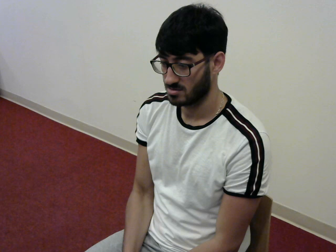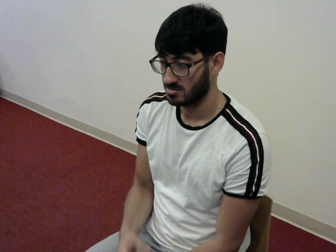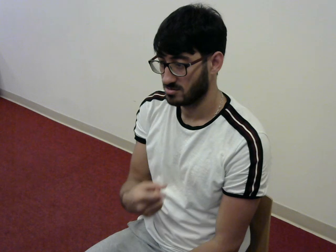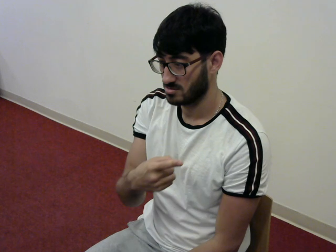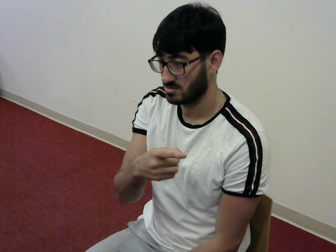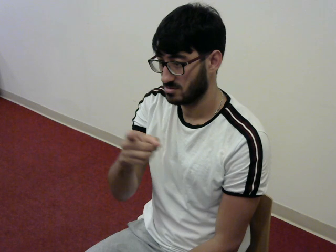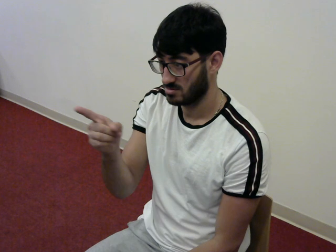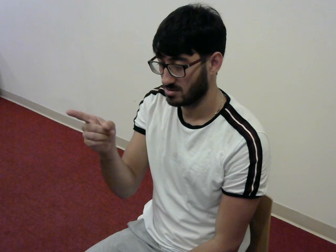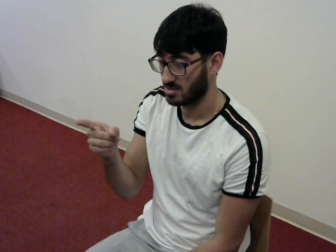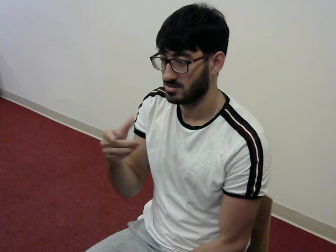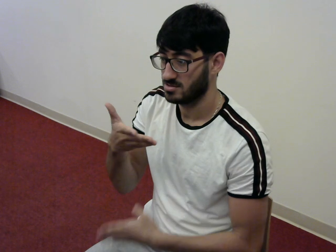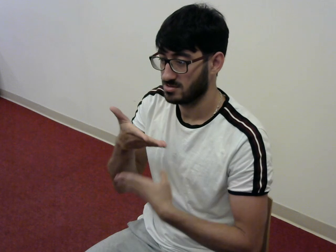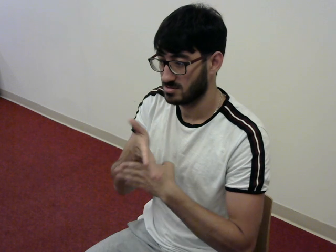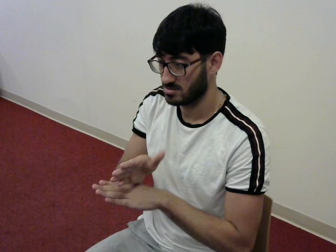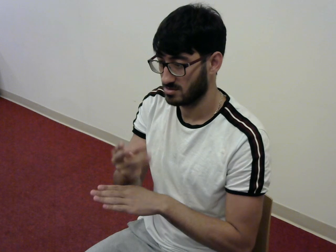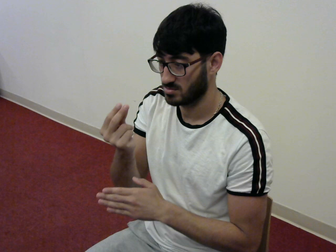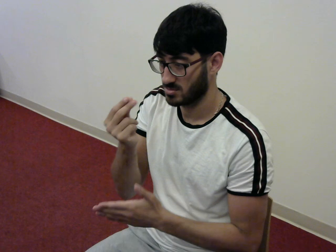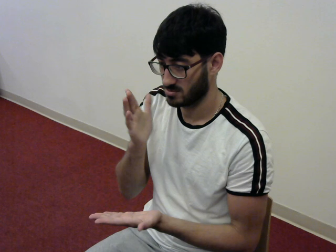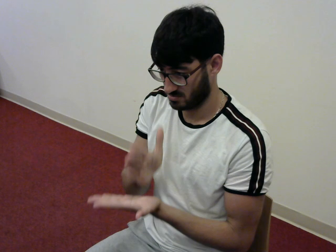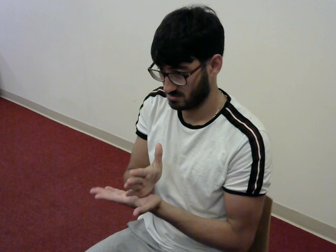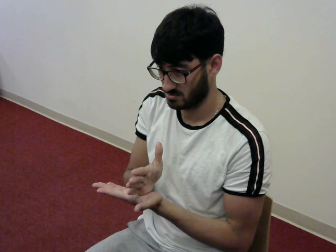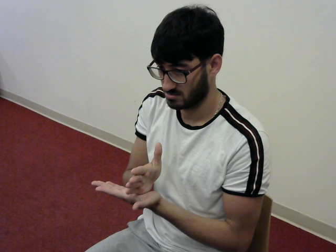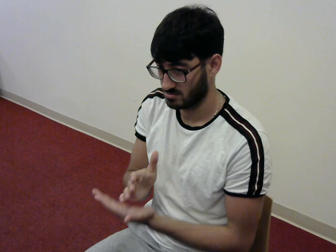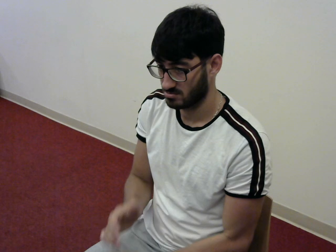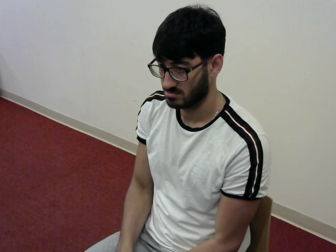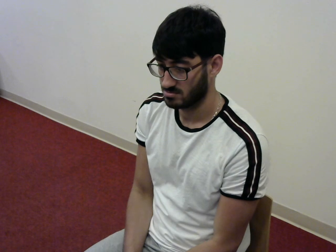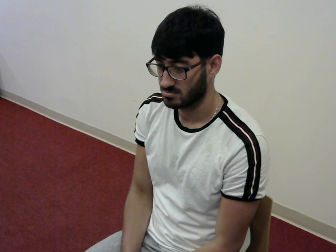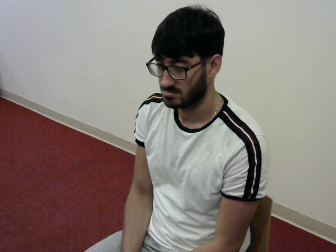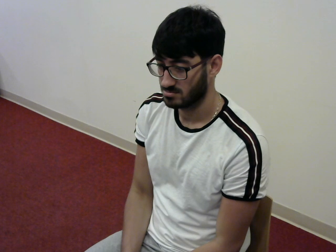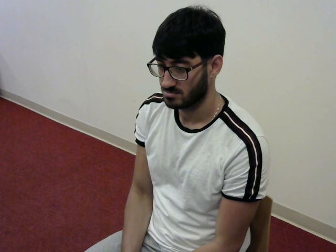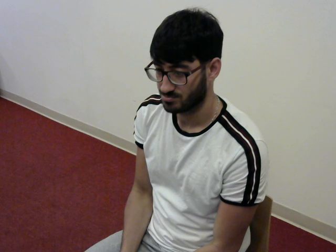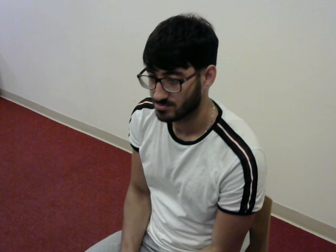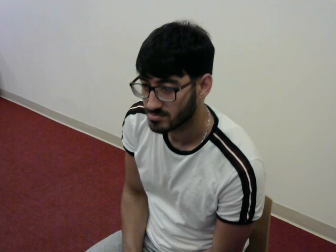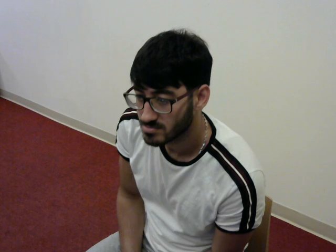Sizdə xırda pul varmı?